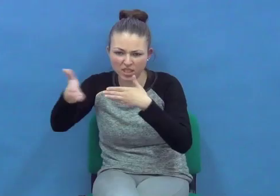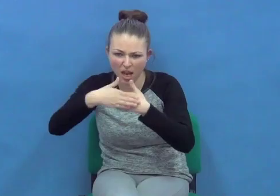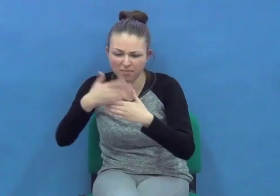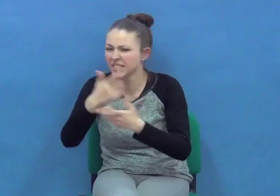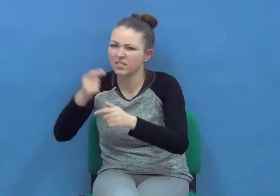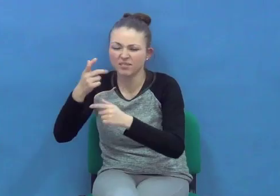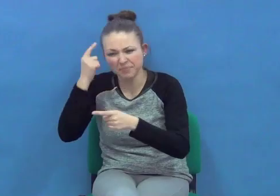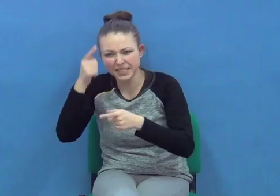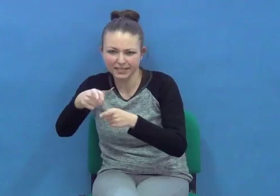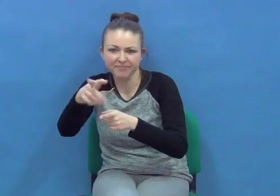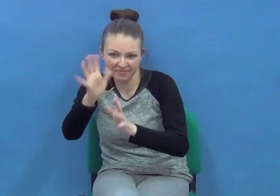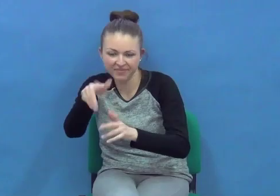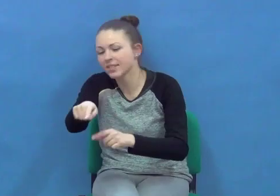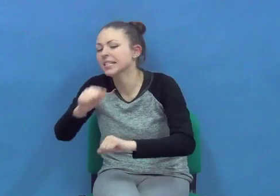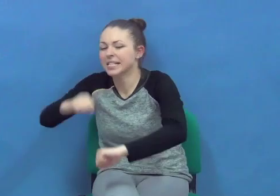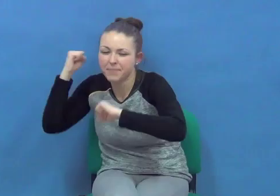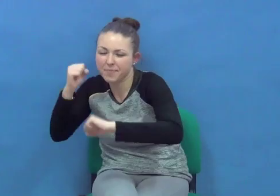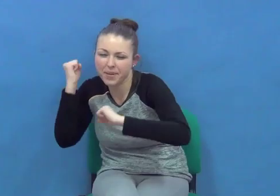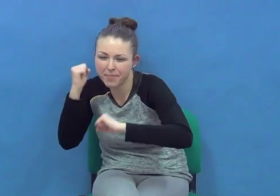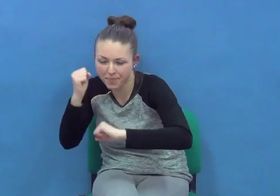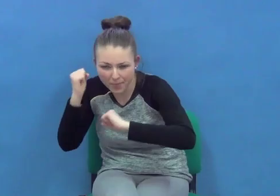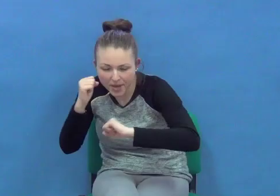Zaczęli walić do tych drzwi.